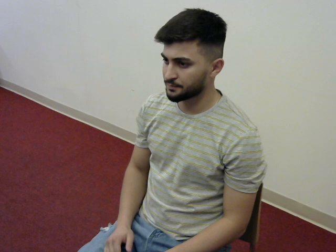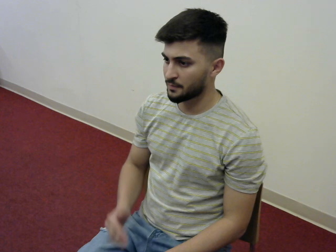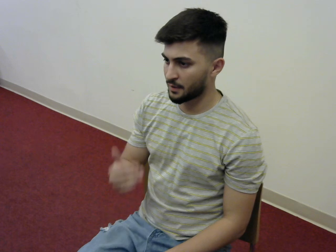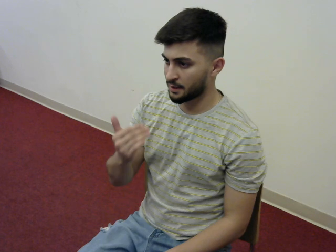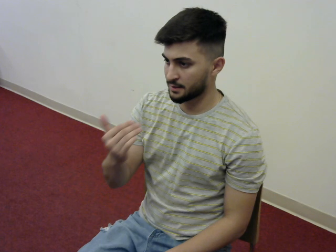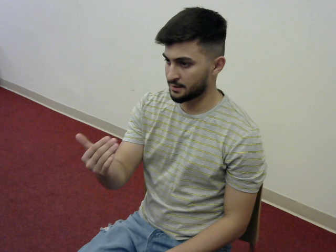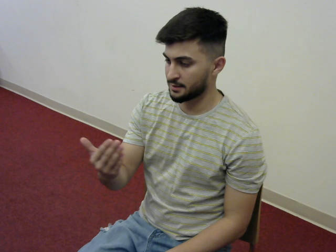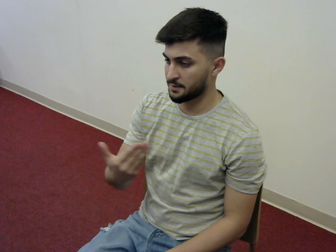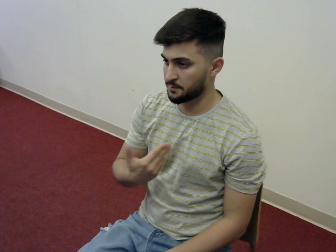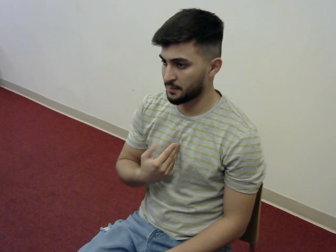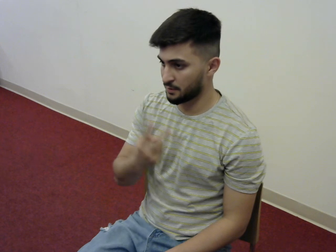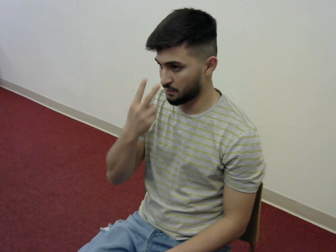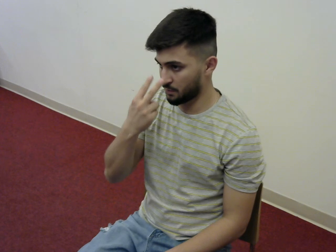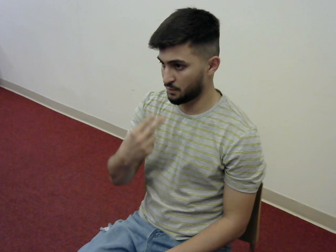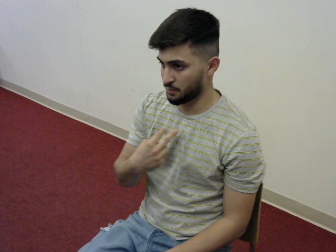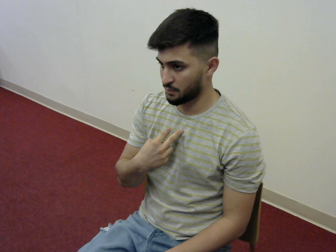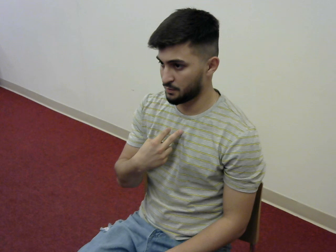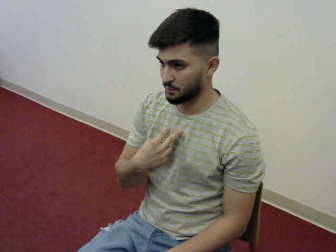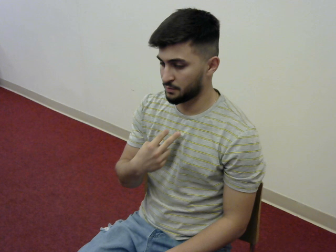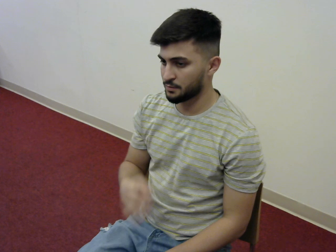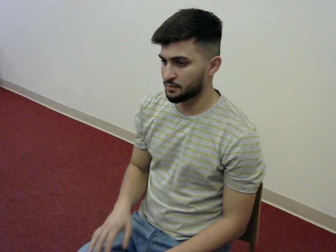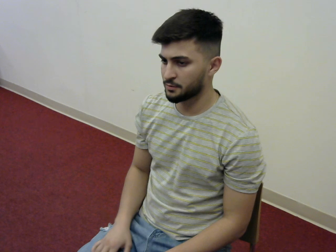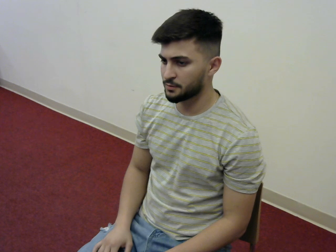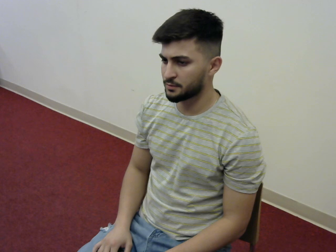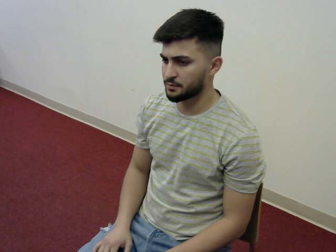Siz məni görürsünüzmü?